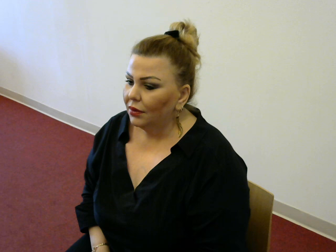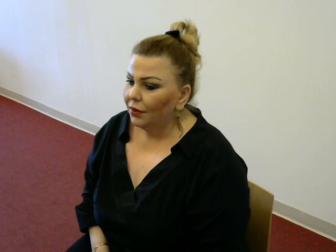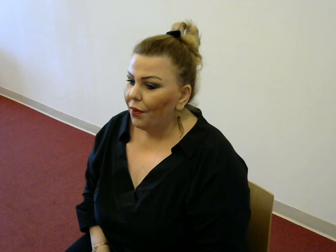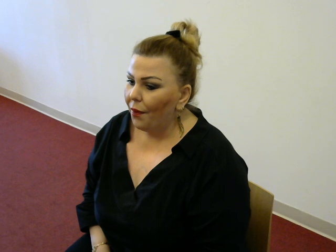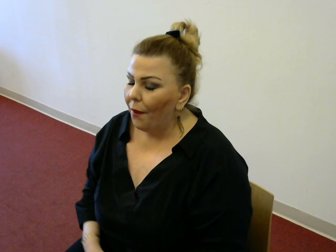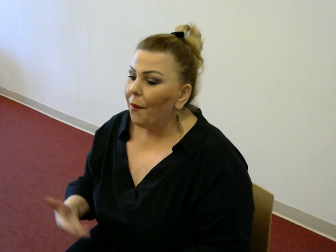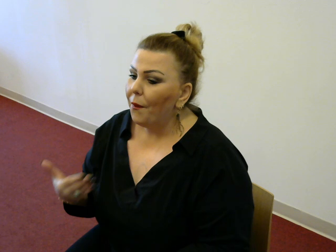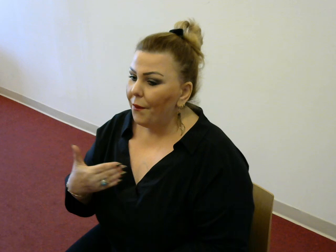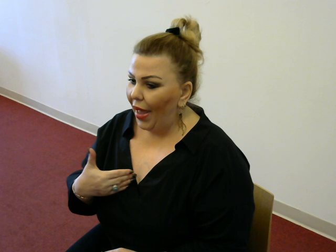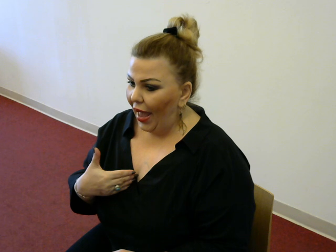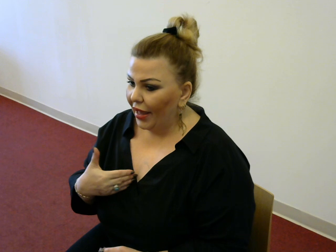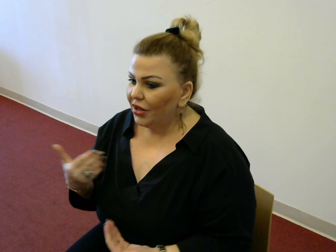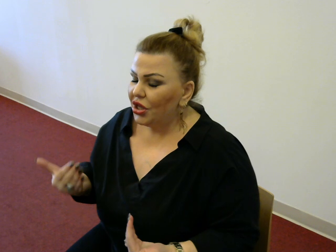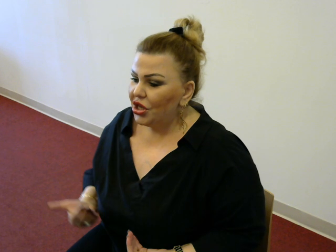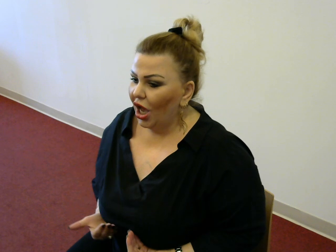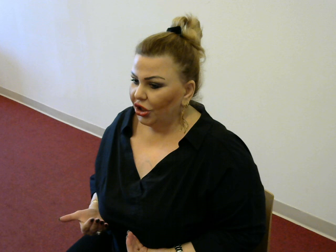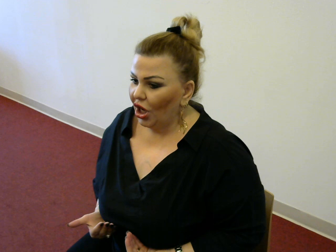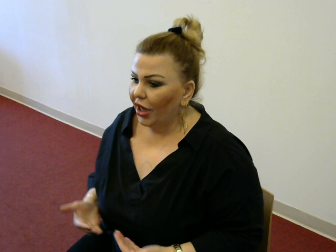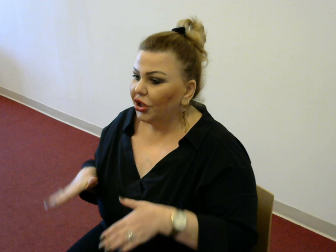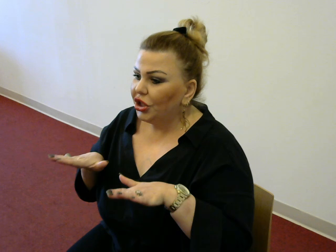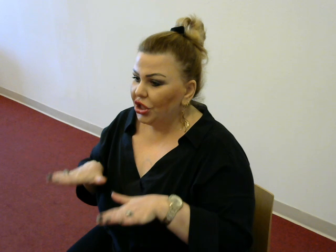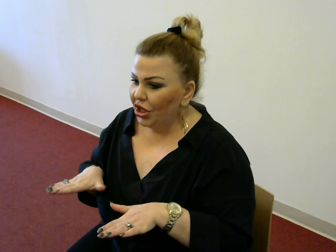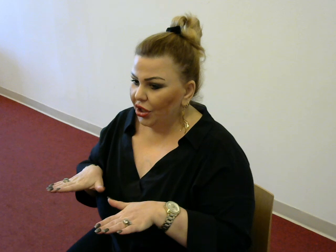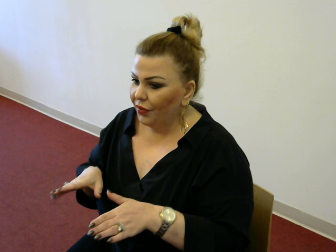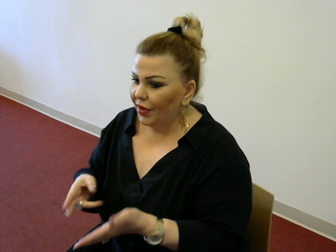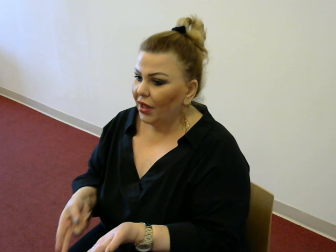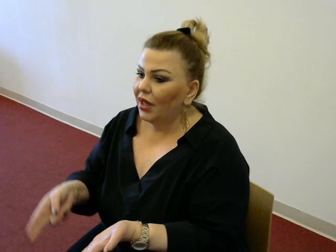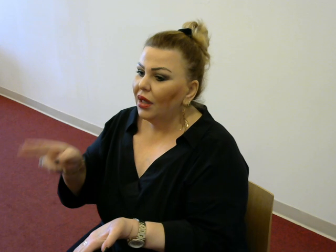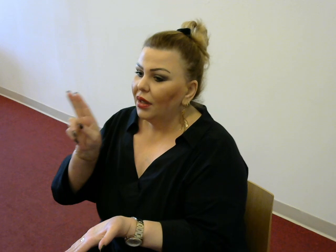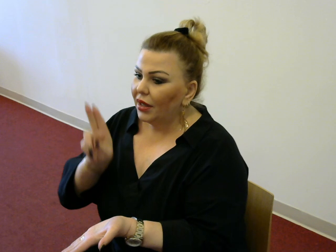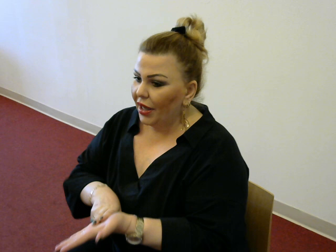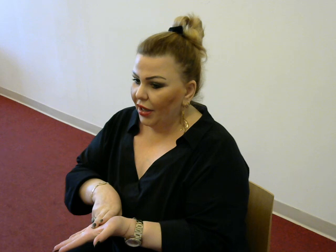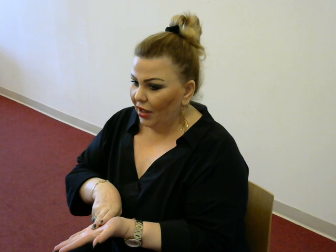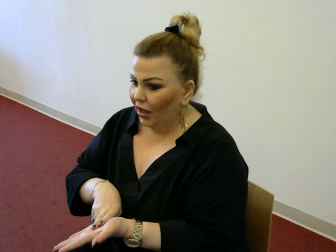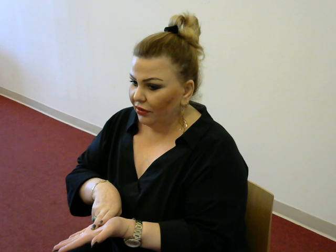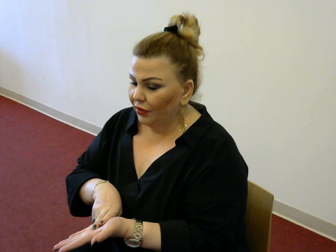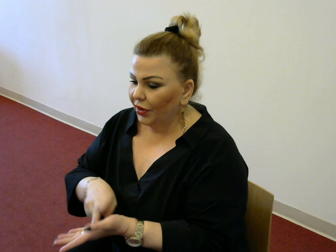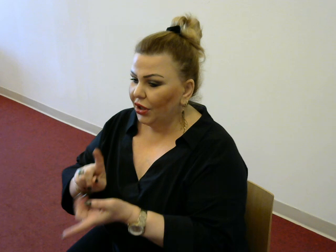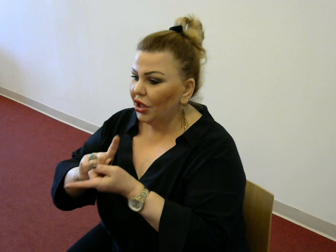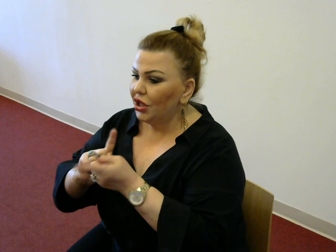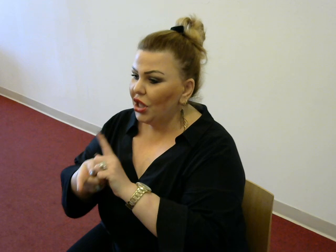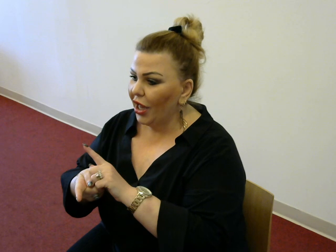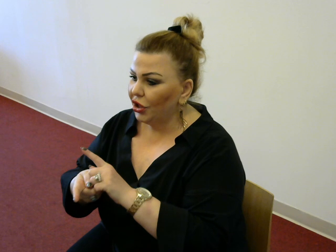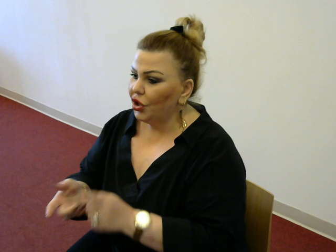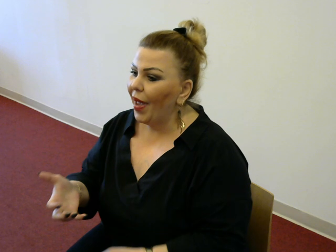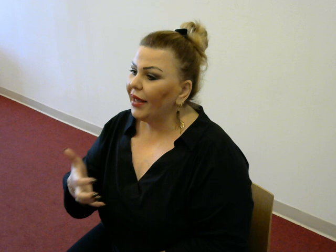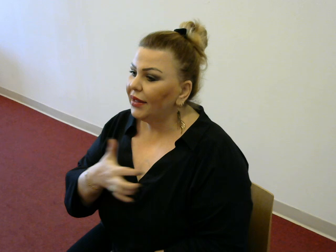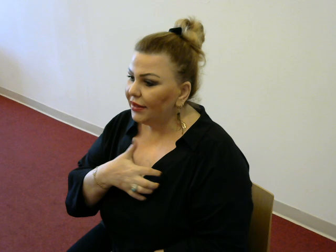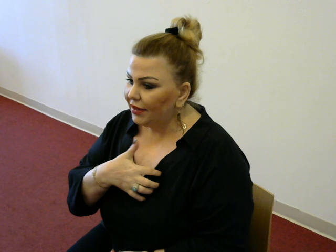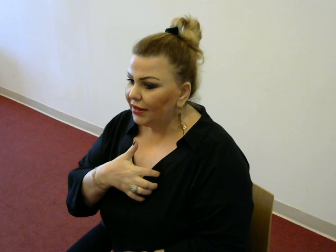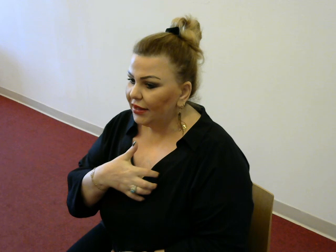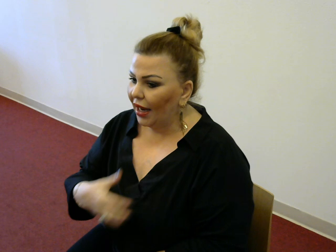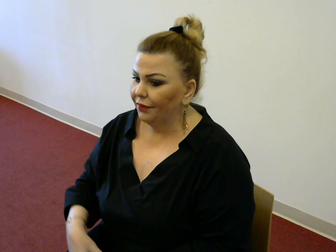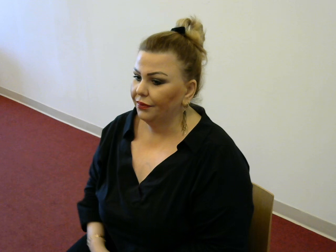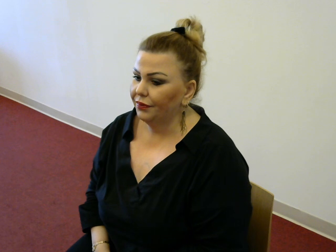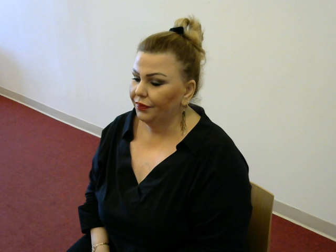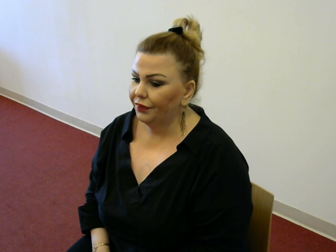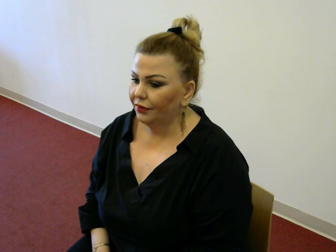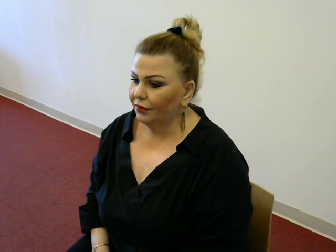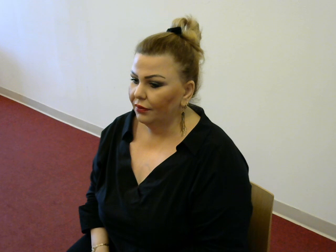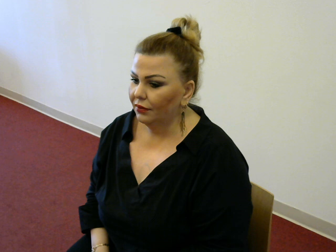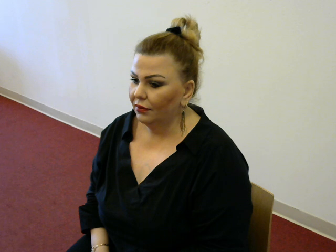Mən yaşayış yeri qeydiyyatımı dəyişmək istəyirəm